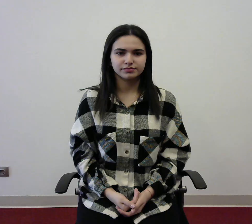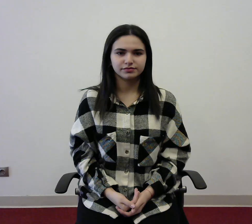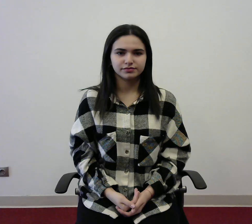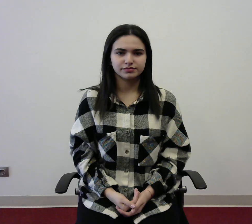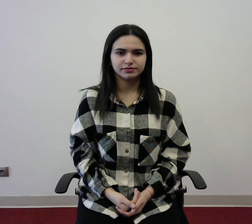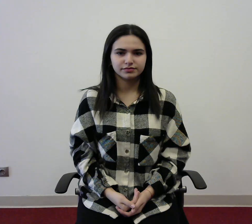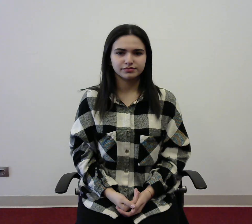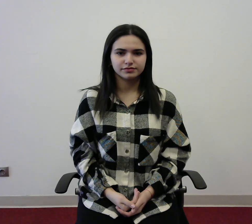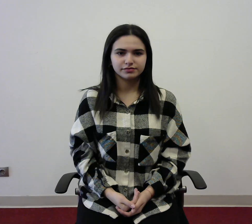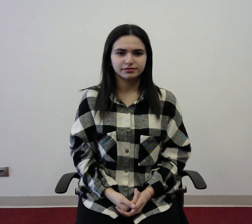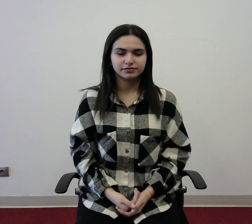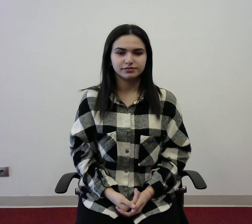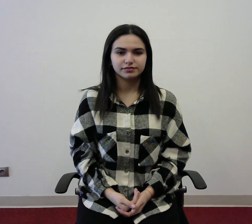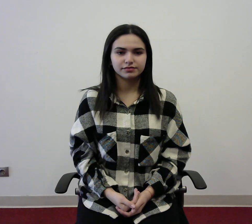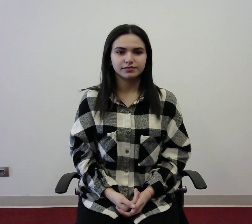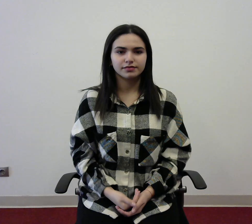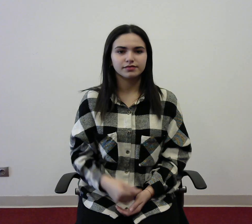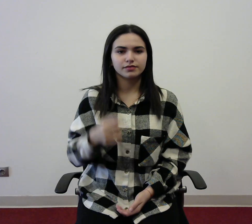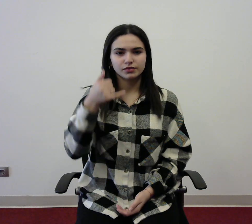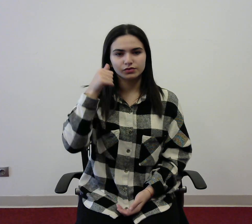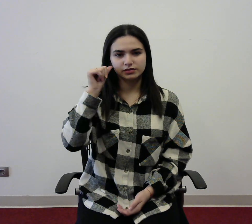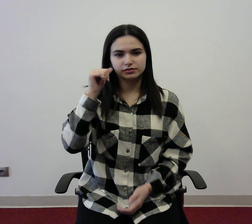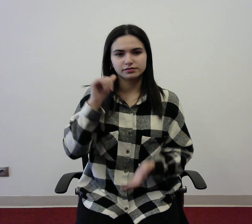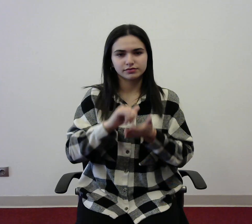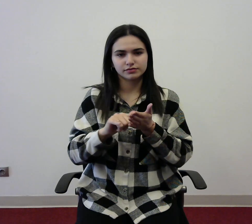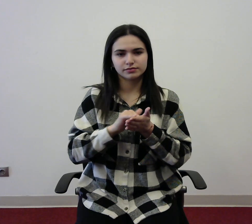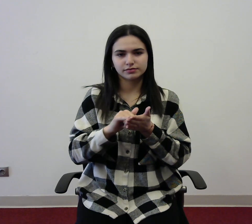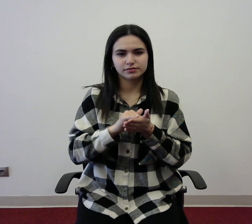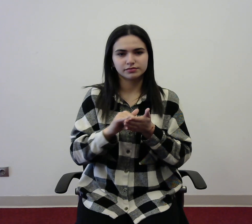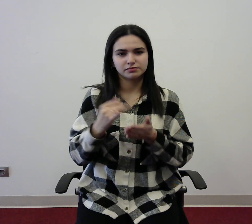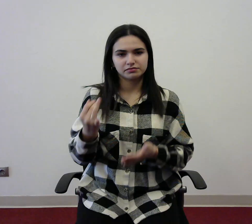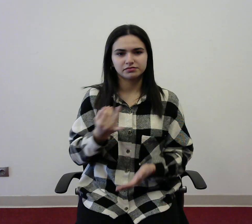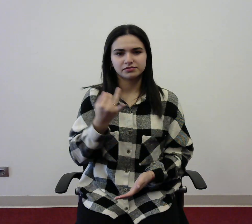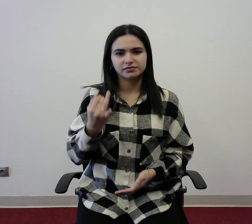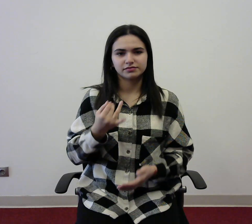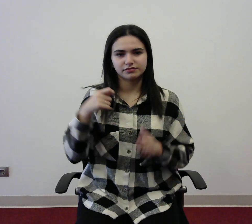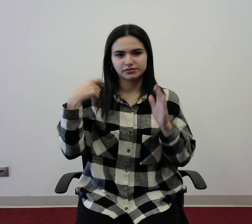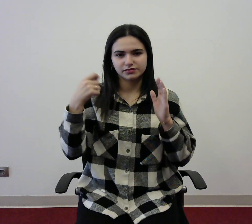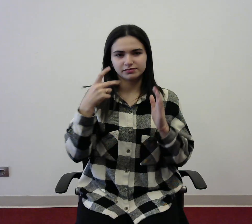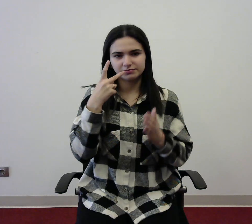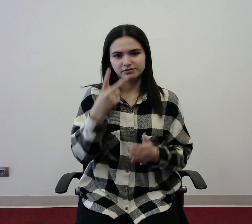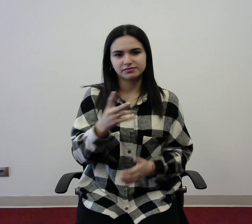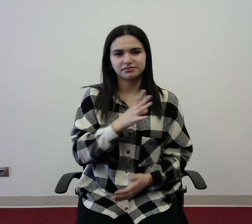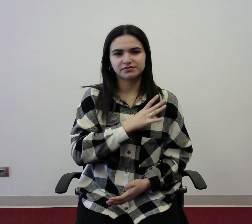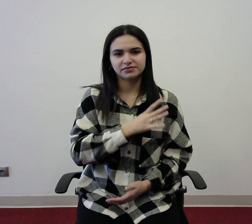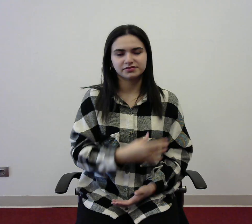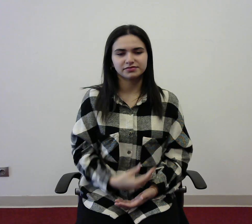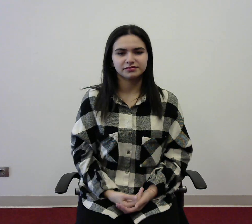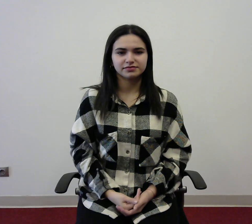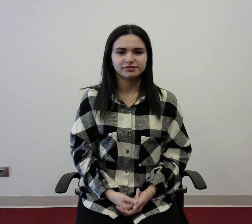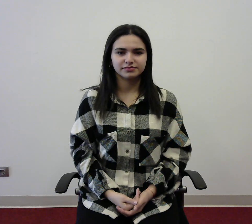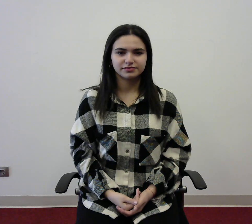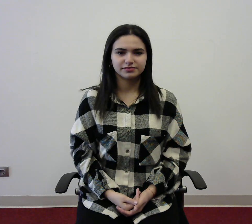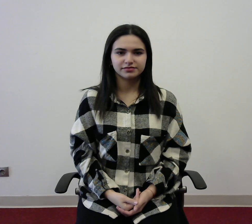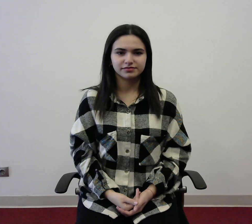Dünən YouTube da maraqlı videoya baxmışam